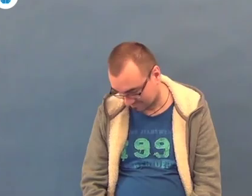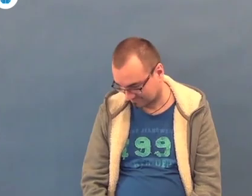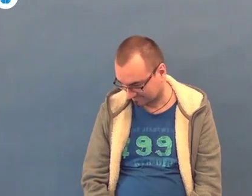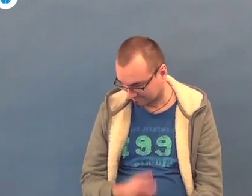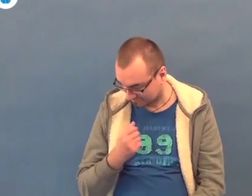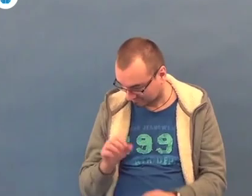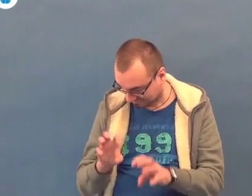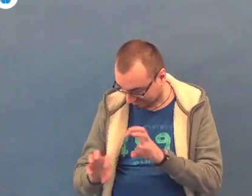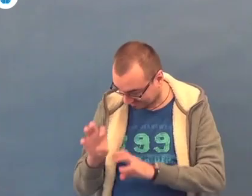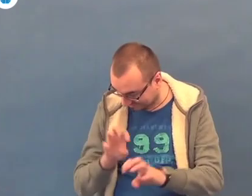Ja to mam oglądać?